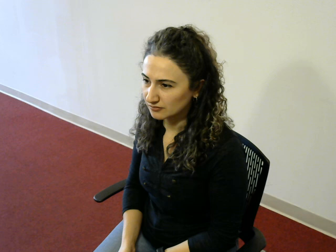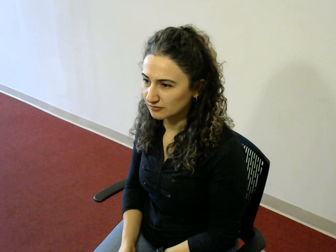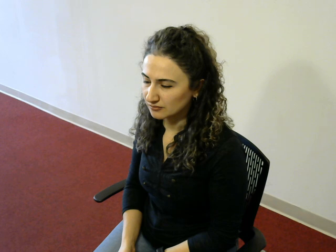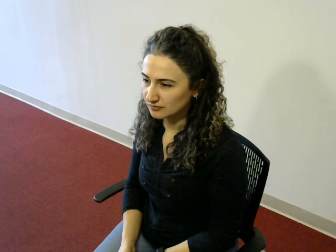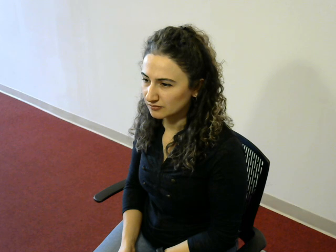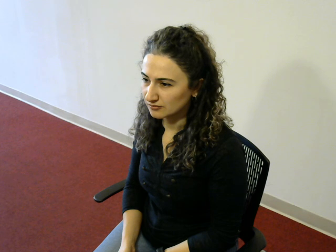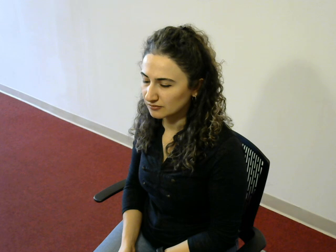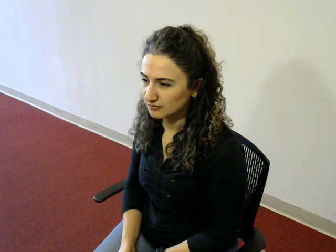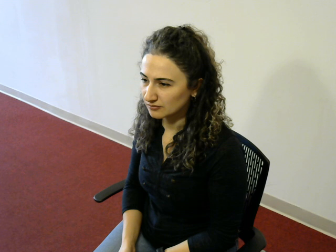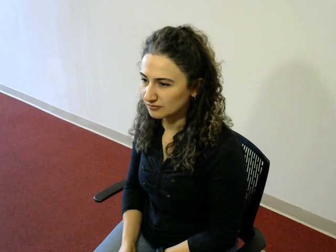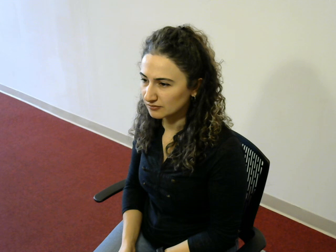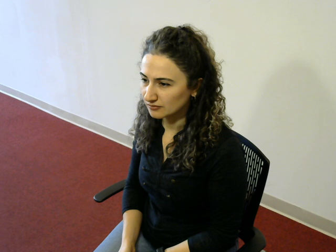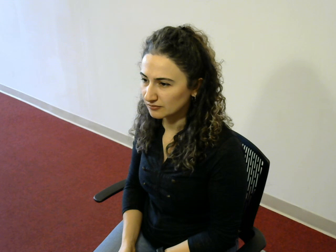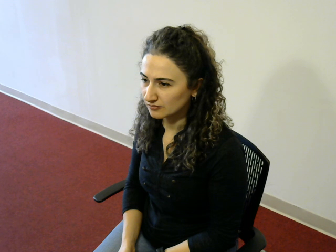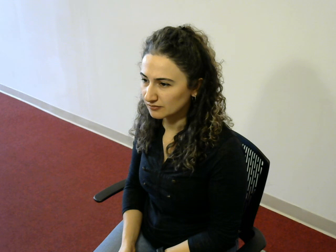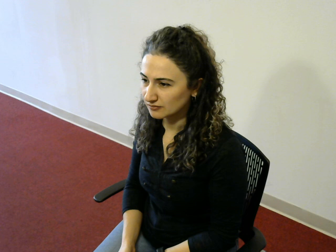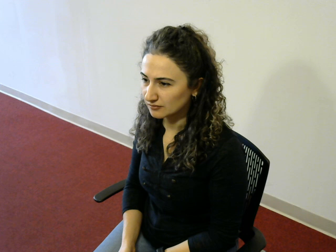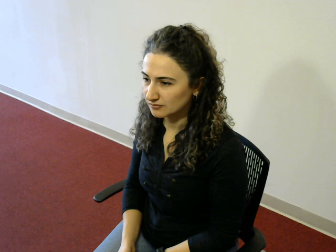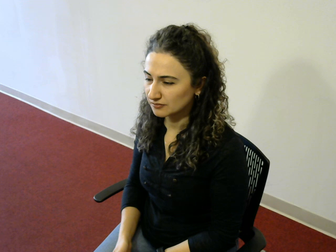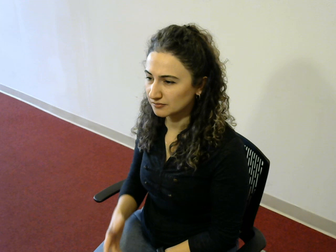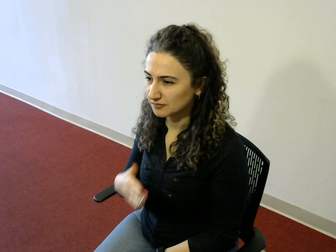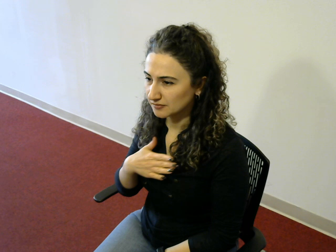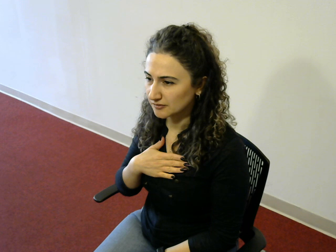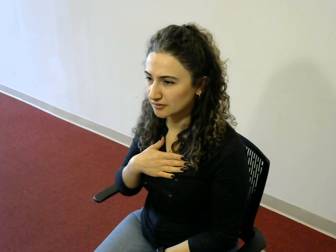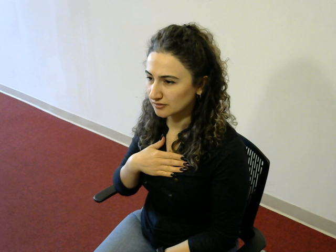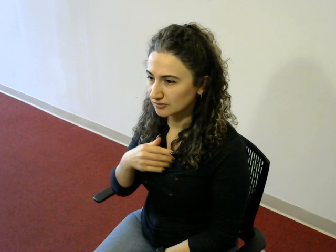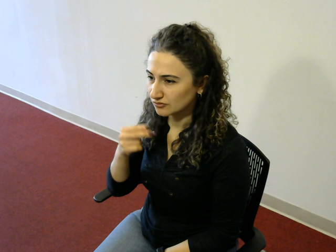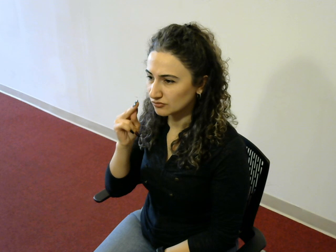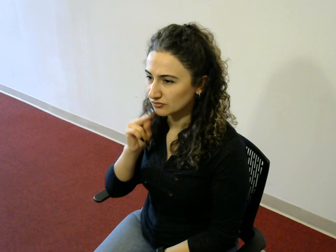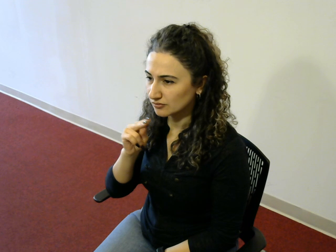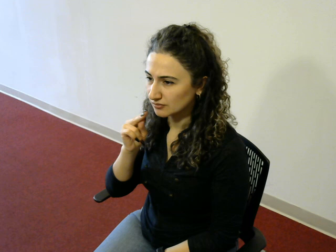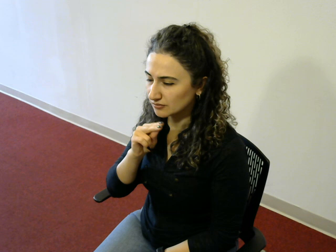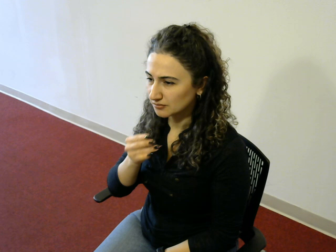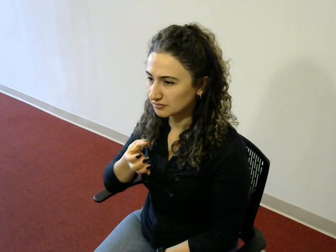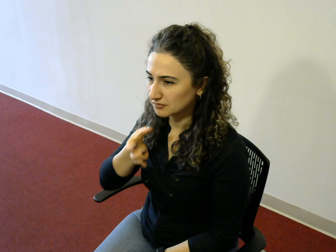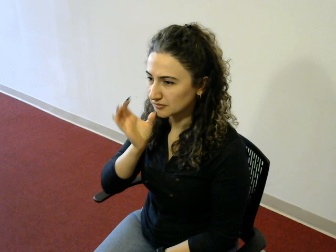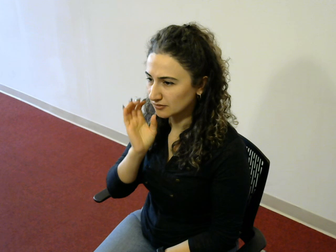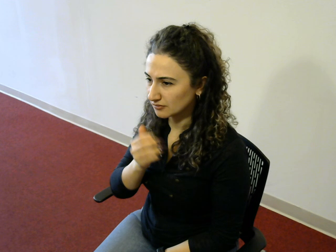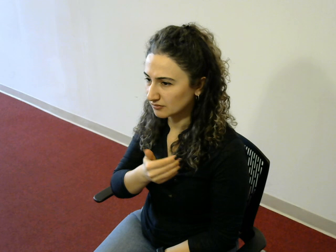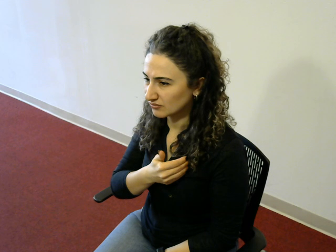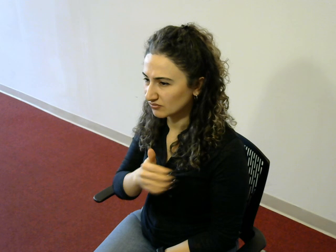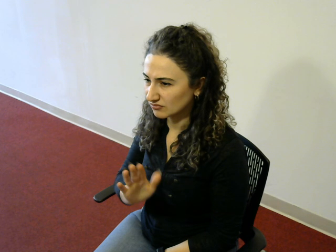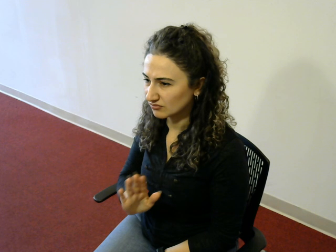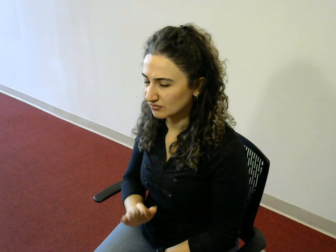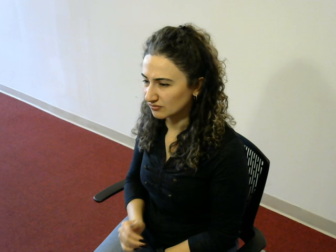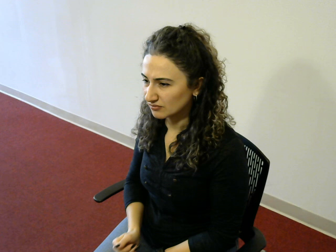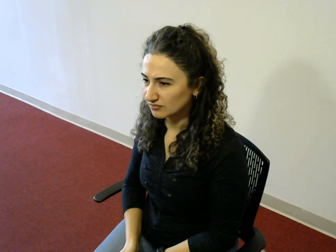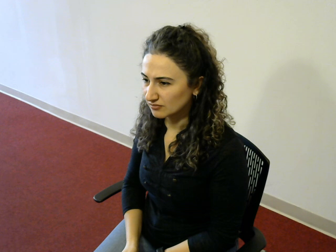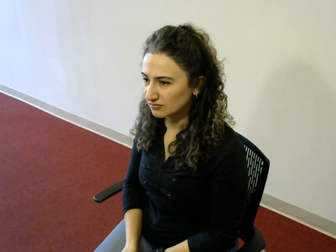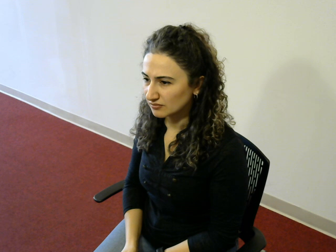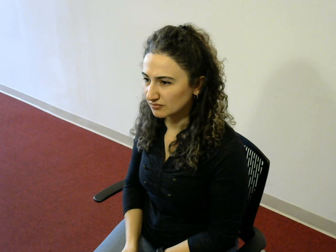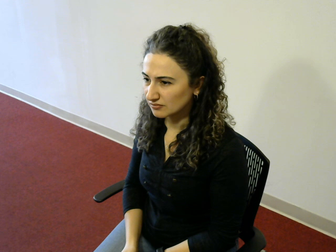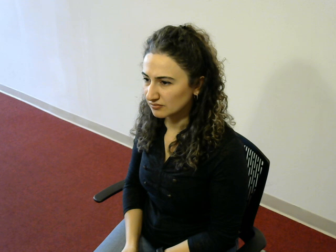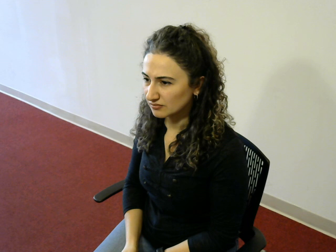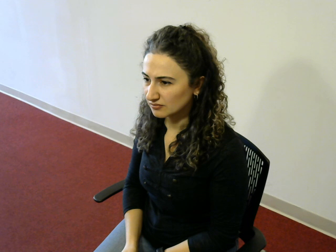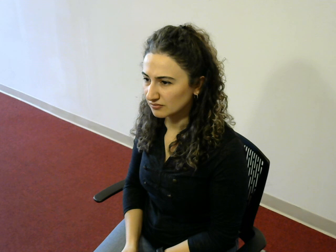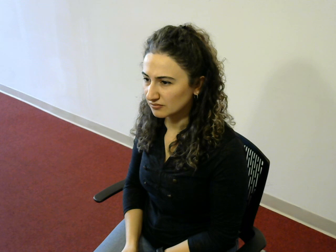Mən çay içmək istəmirəm